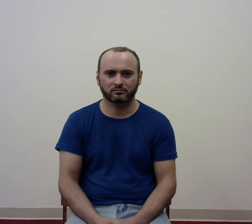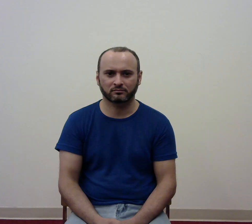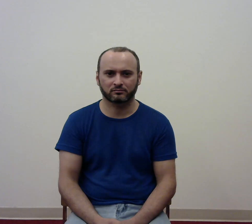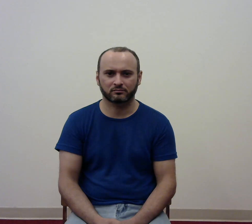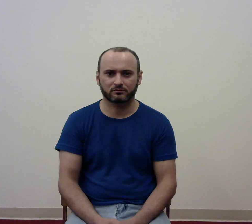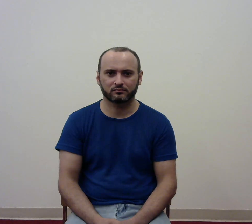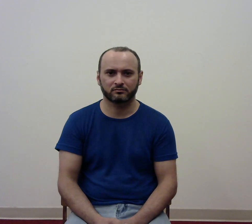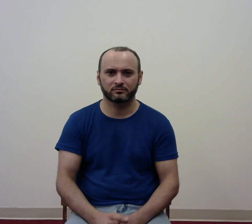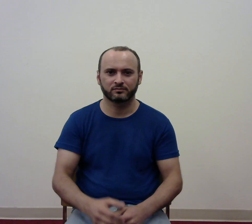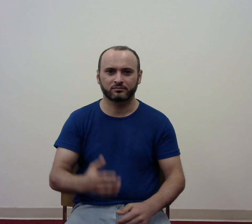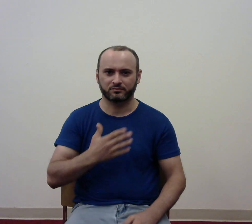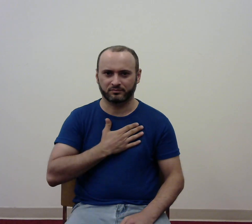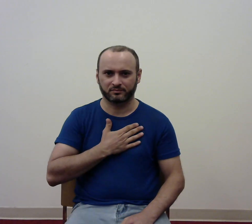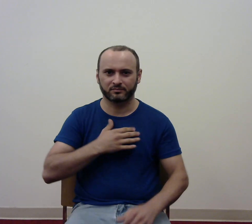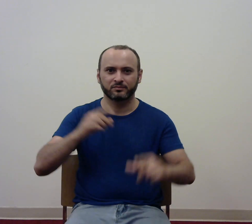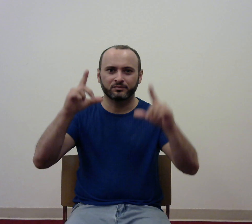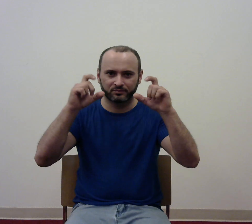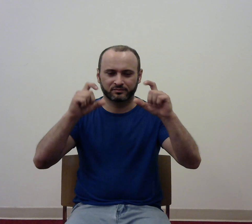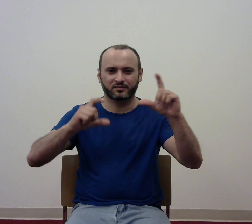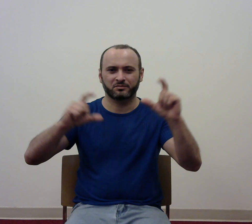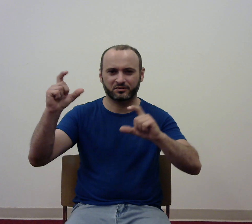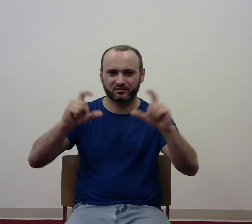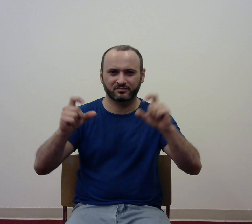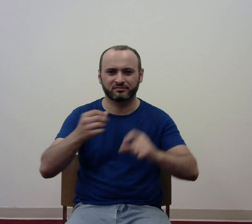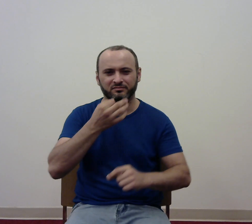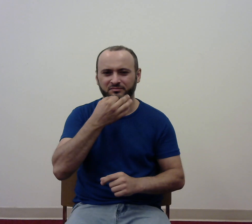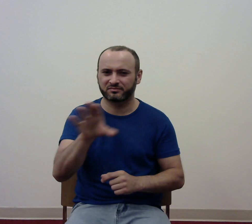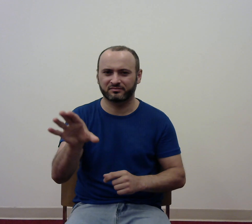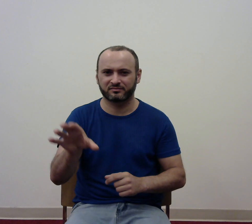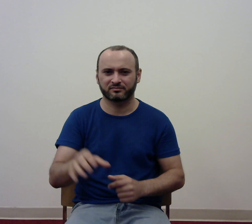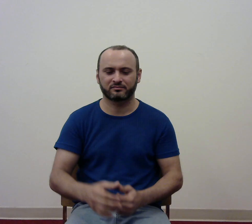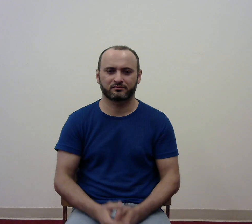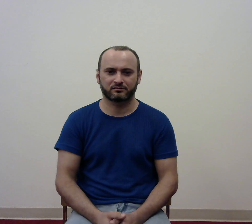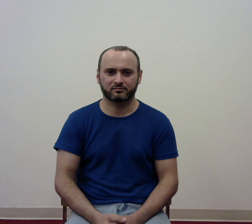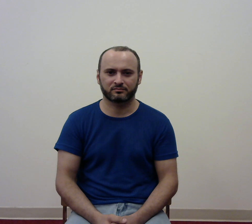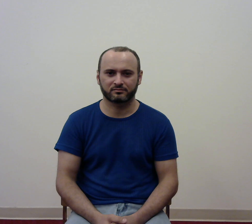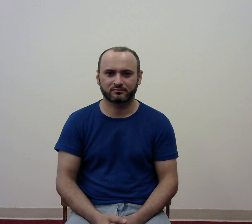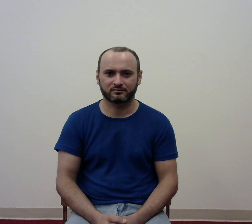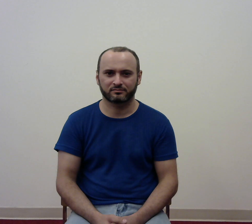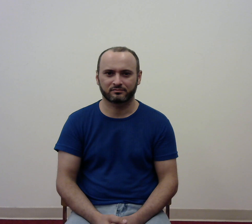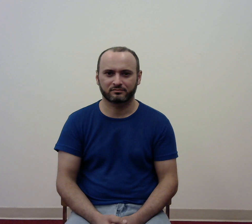Mənim şəkil çəkdirməkdən xoşum gəlir